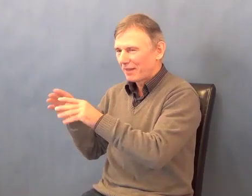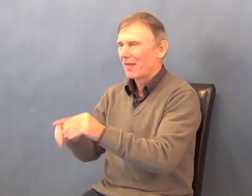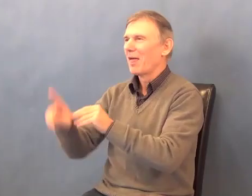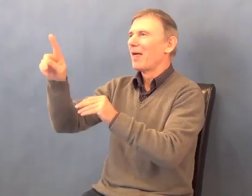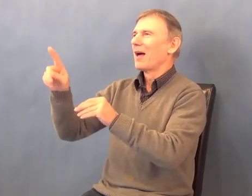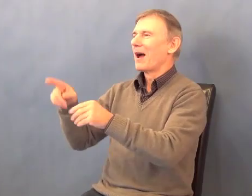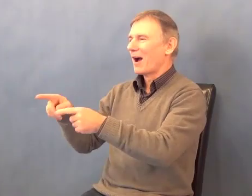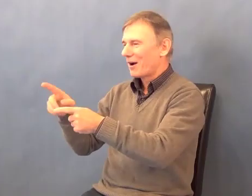Z tego miejsca przeprowadzili się.